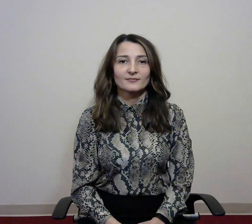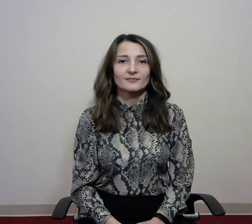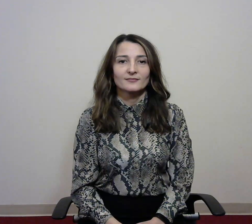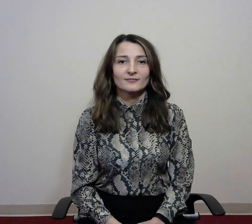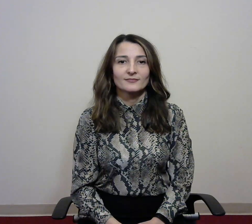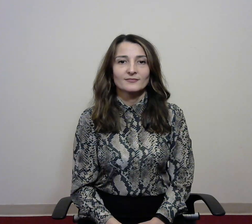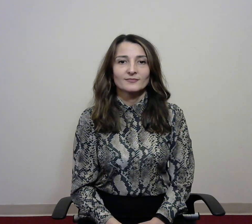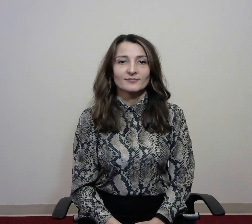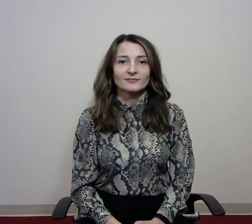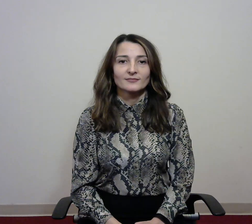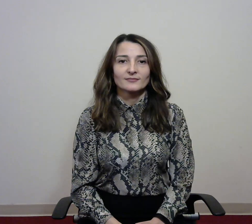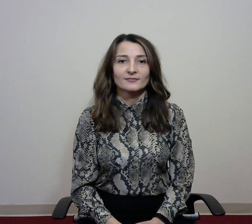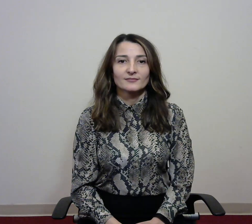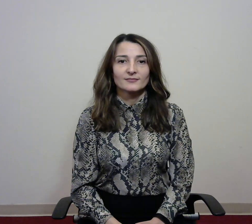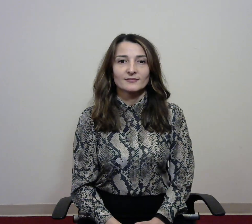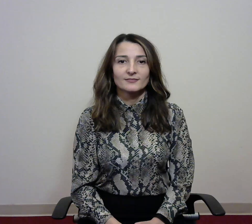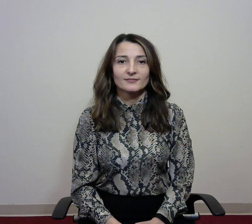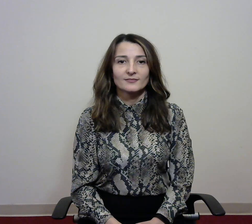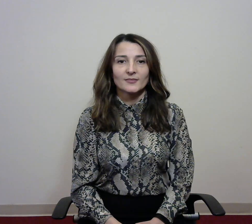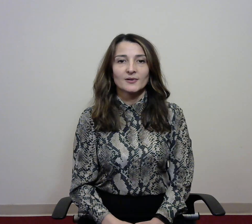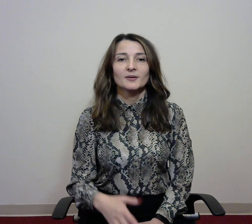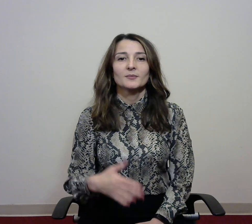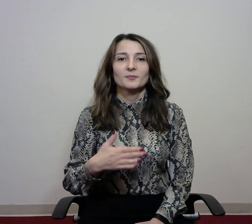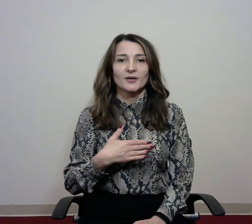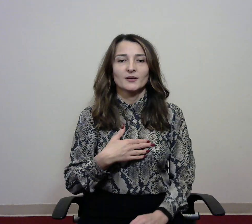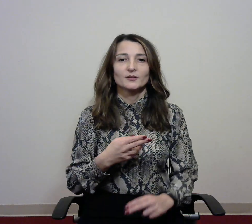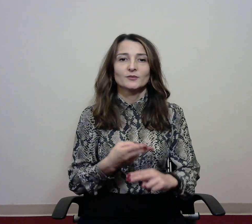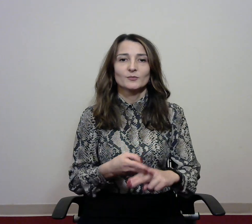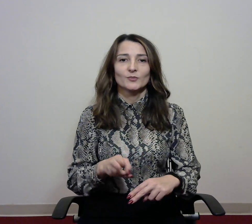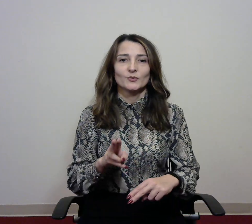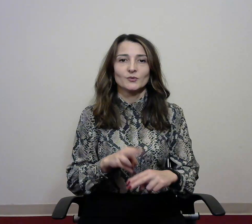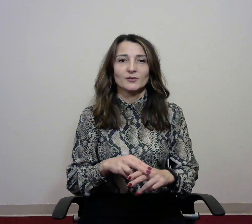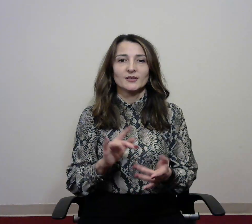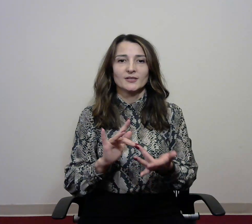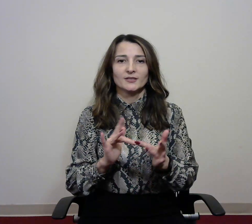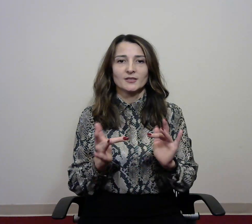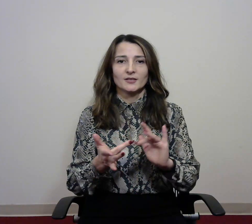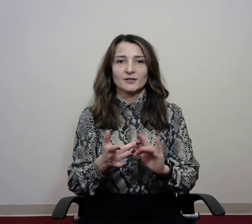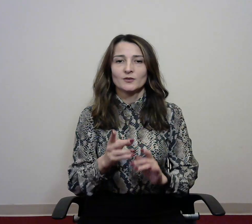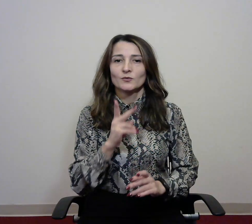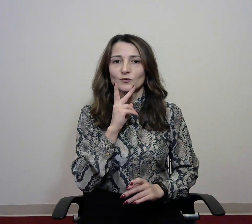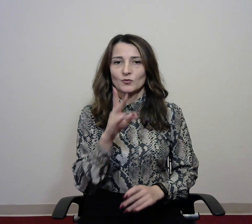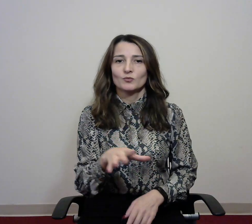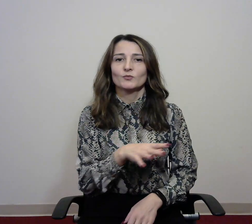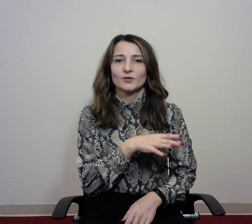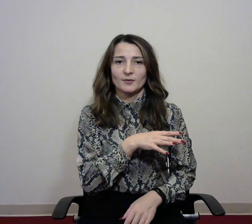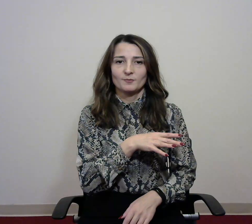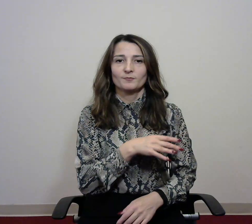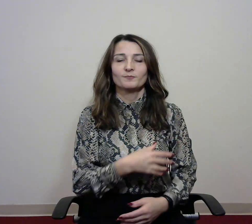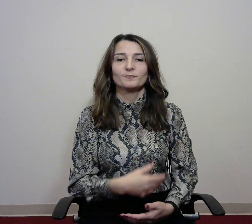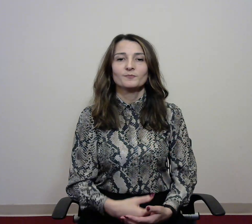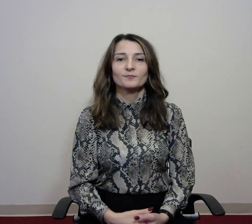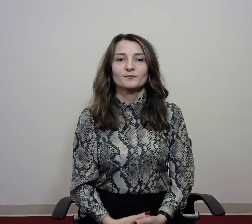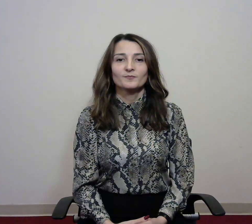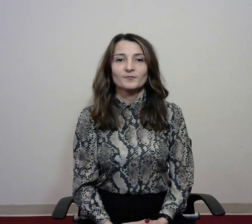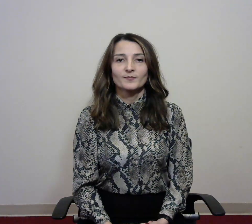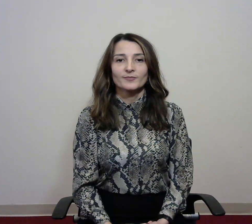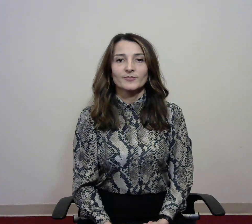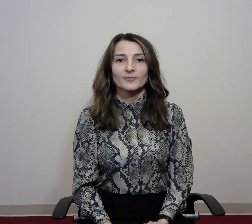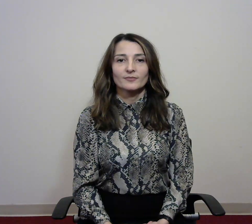Mən bunu internetdə görmüşəm